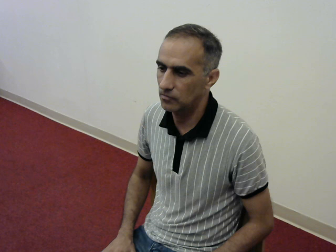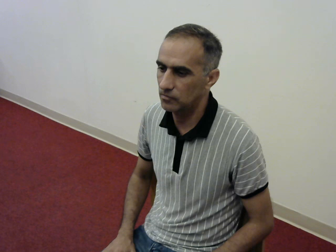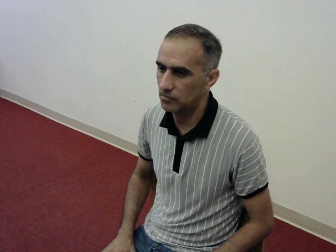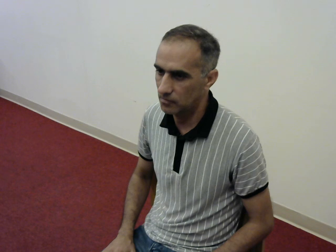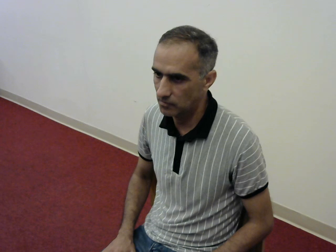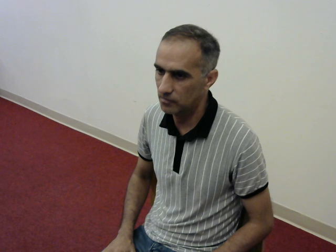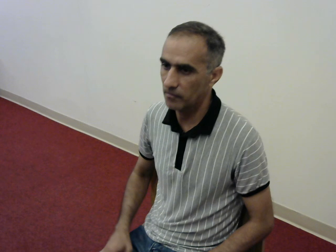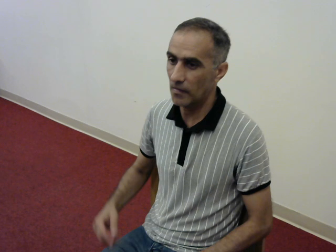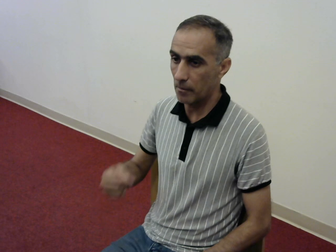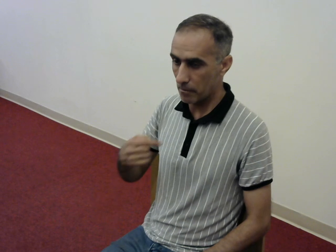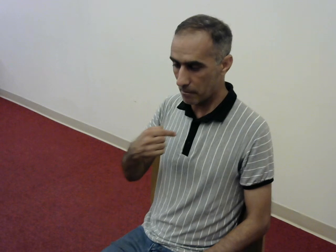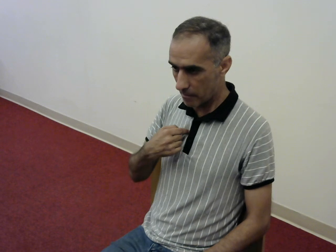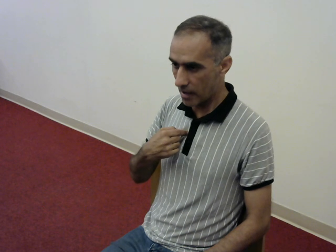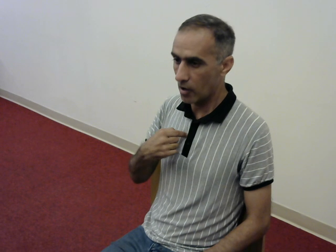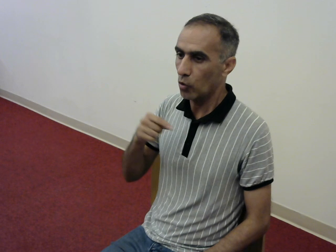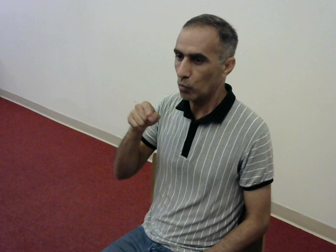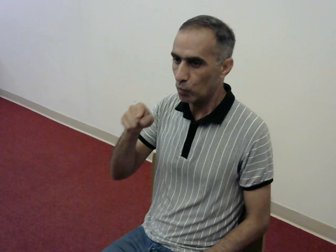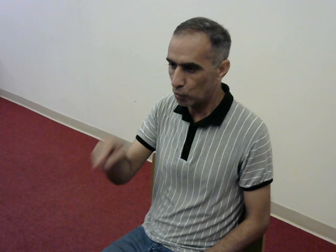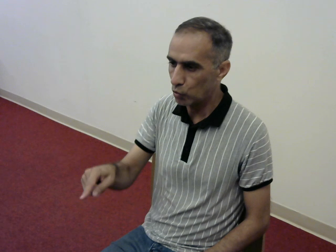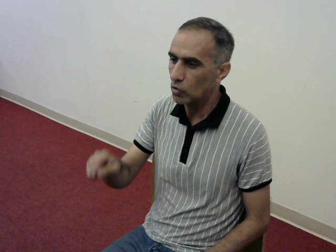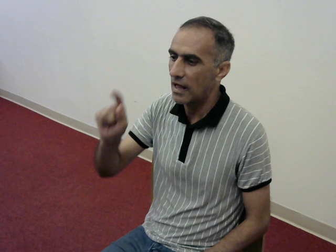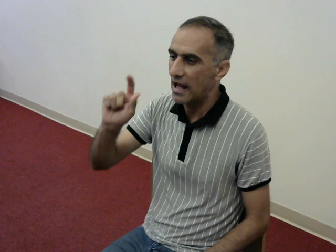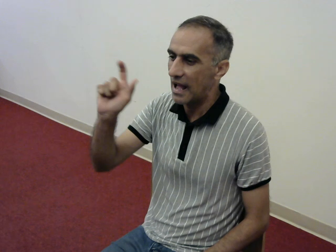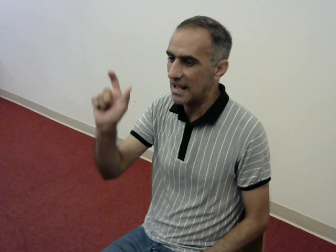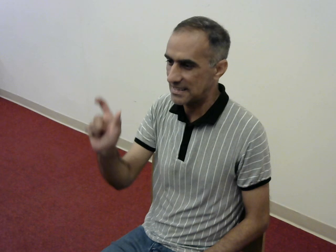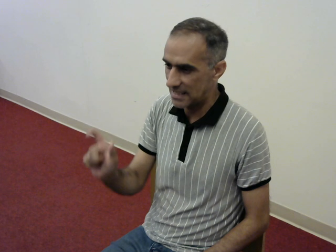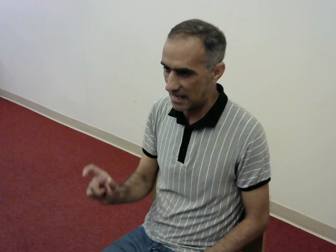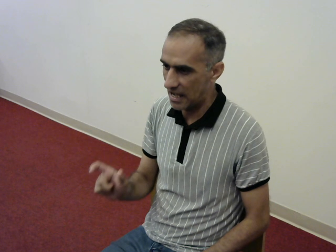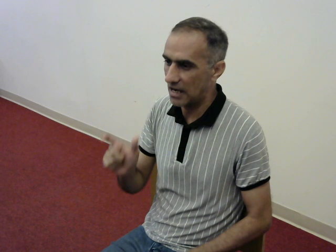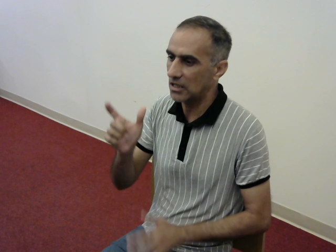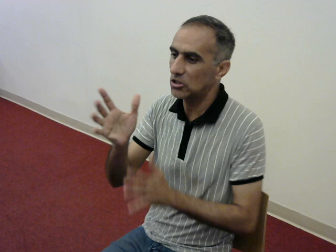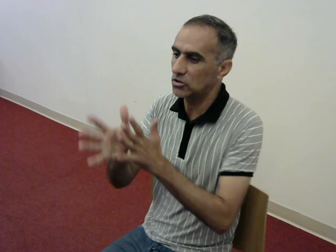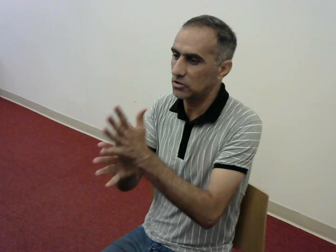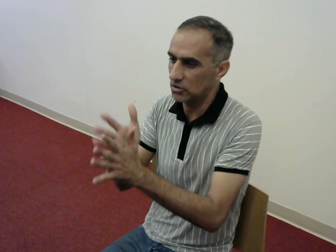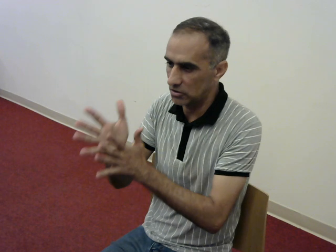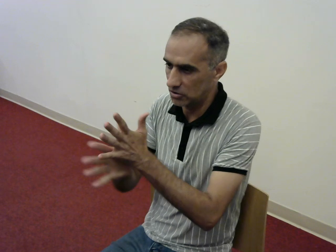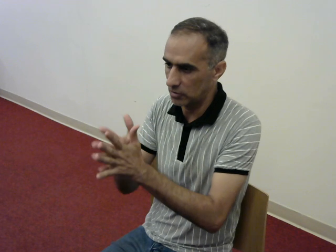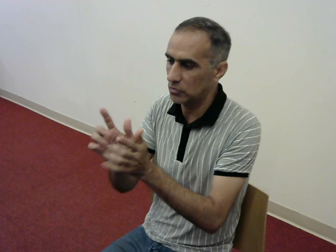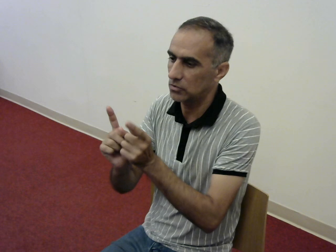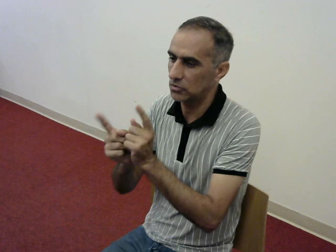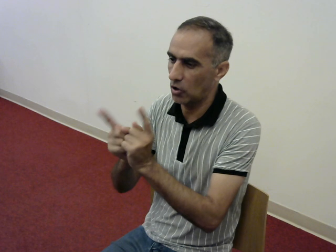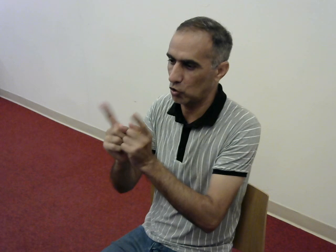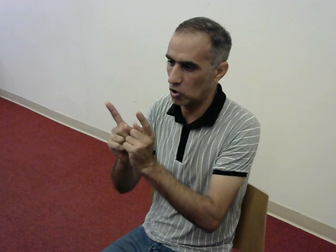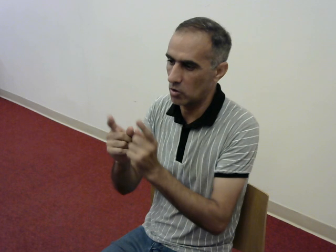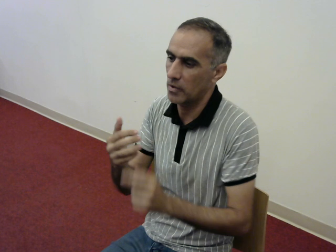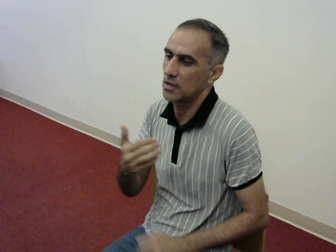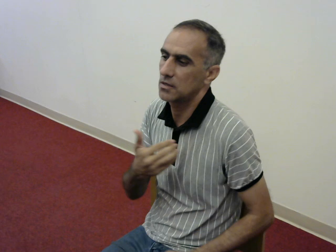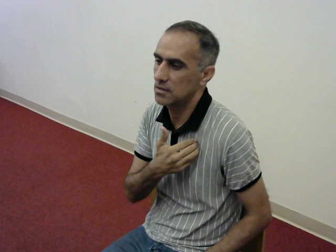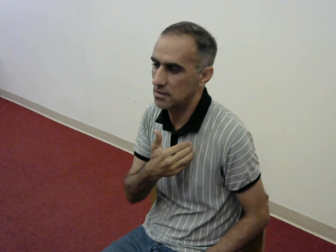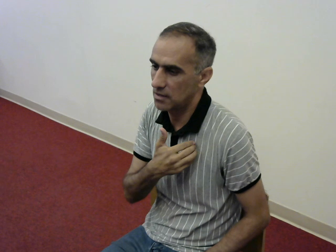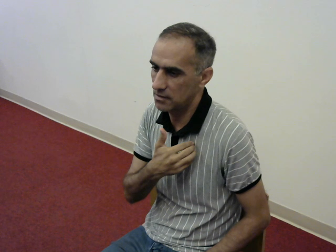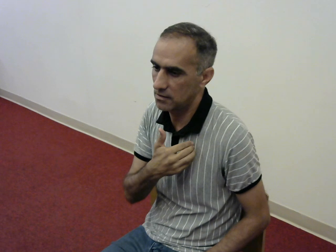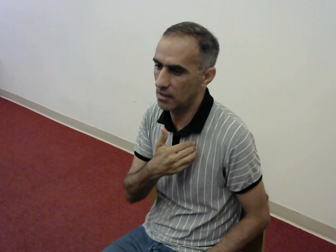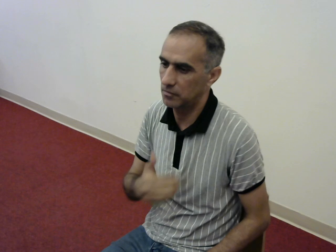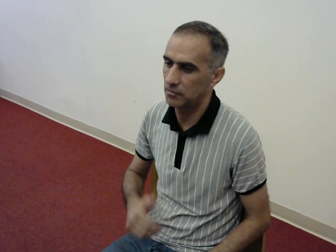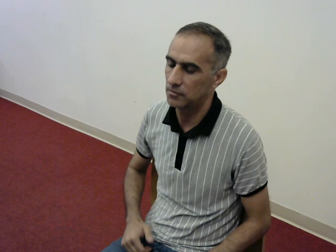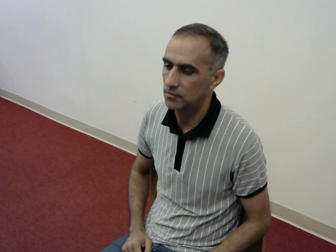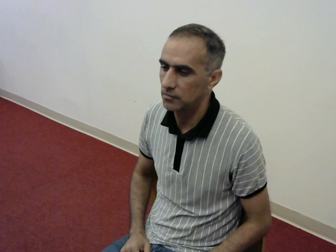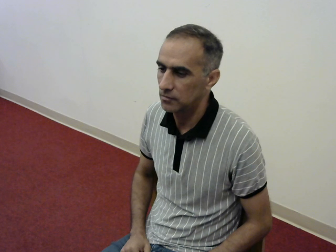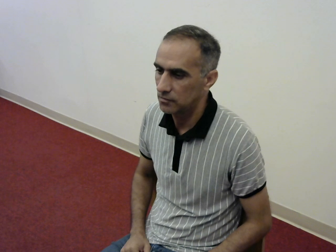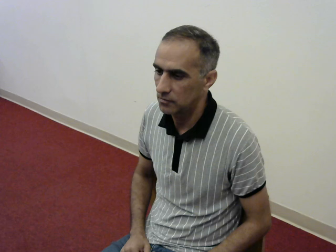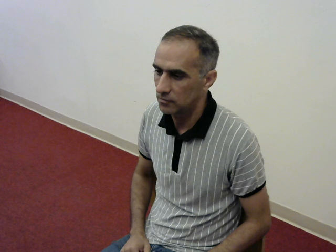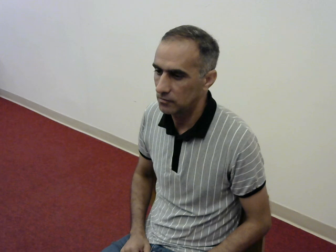Mən bu əsərin surdotərcüməsini istəyirəm